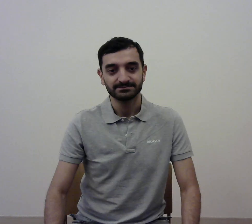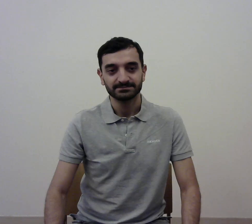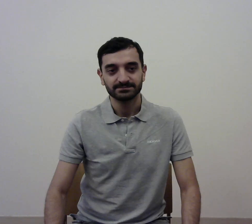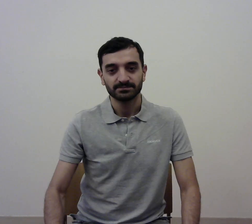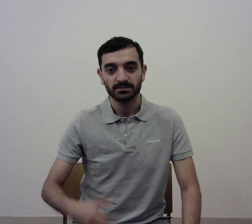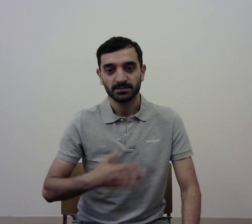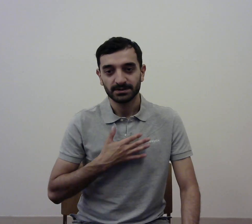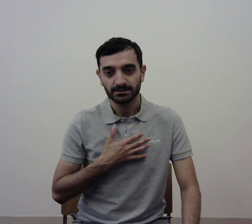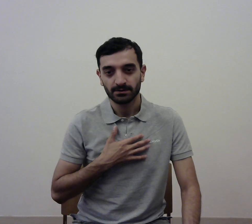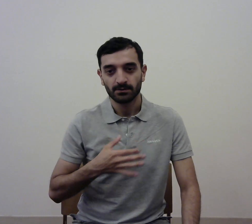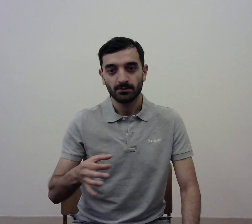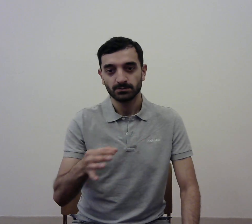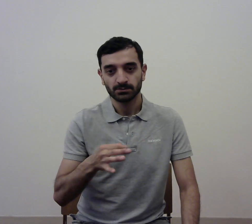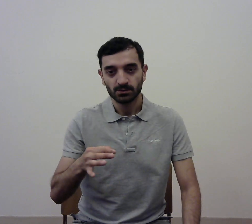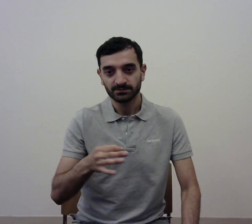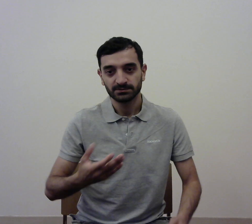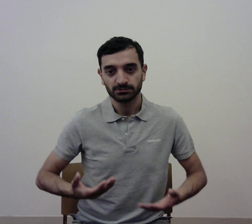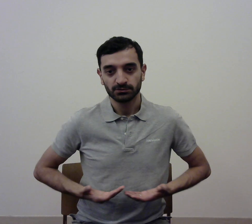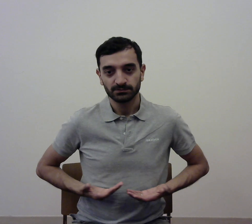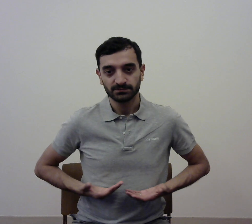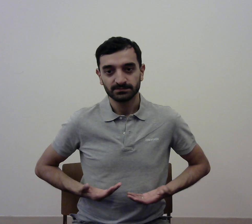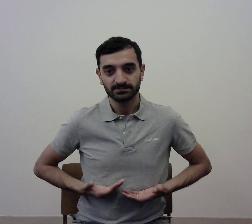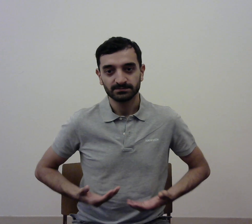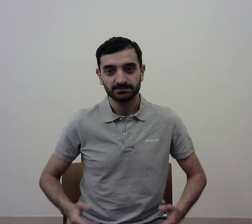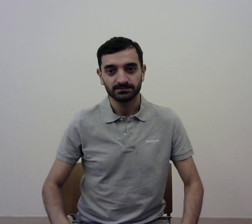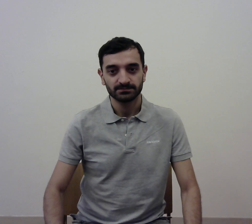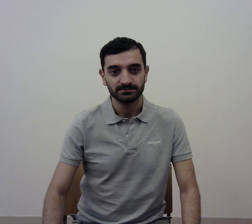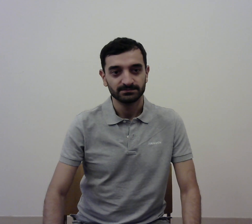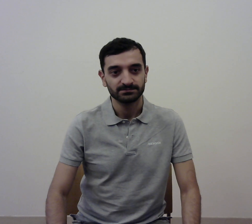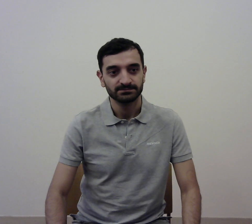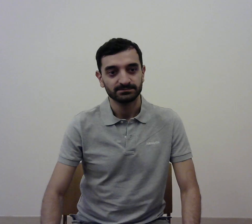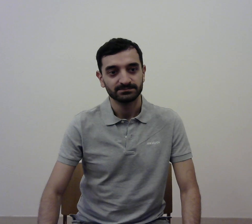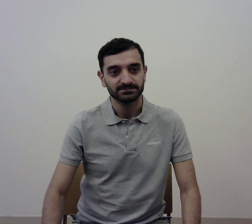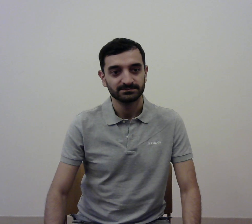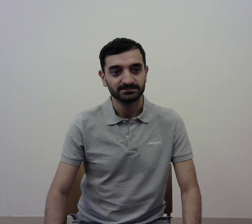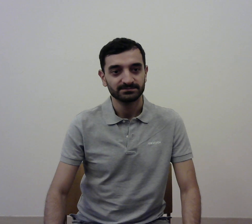Mən rayonda yaşayıram